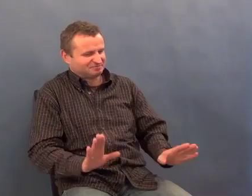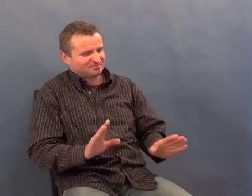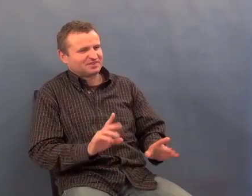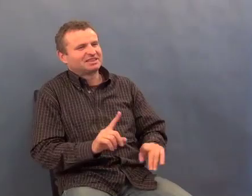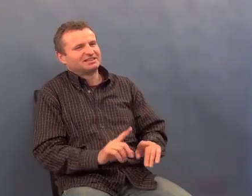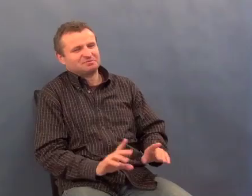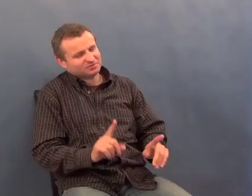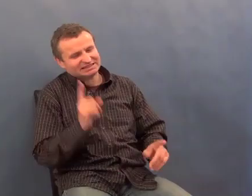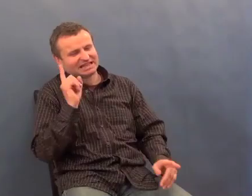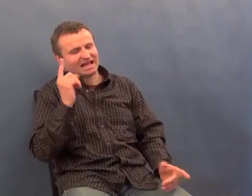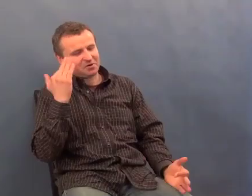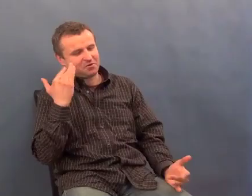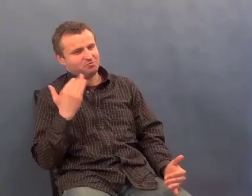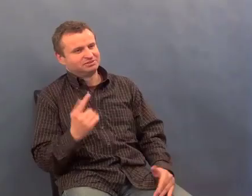Naturalnie... więc jest zakaz kąpieli.